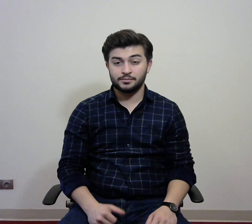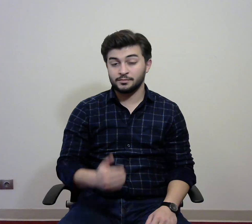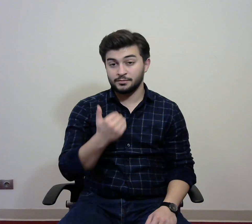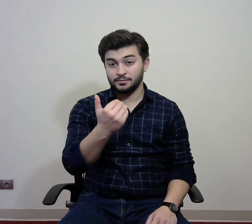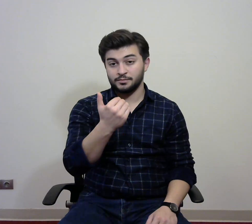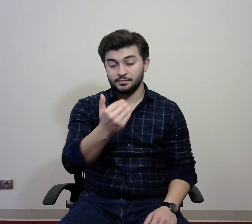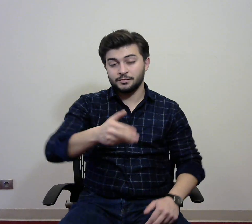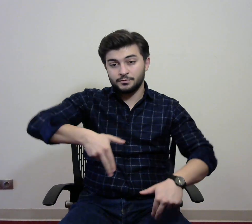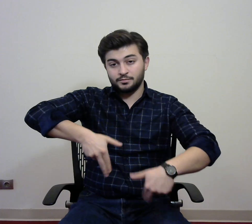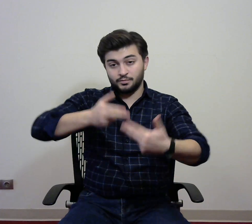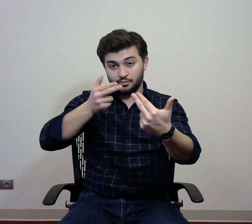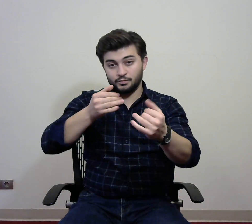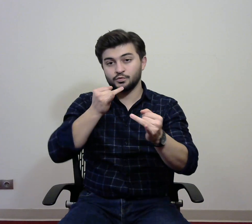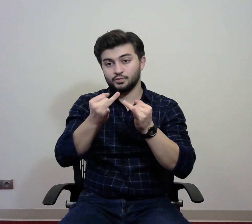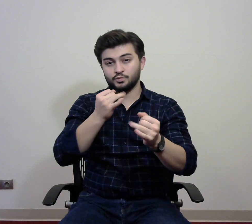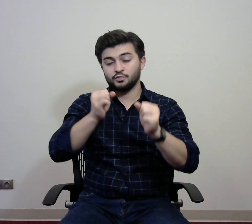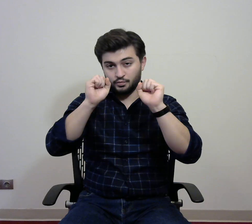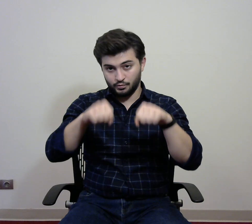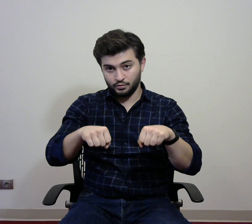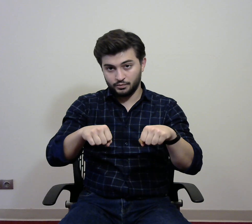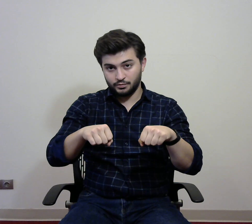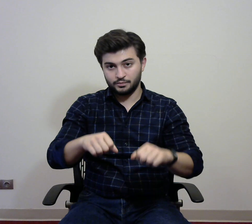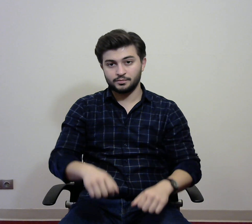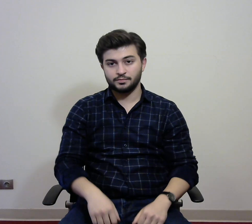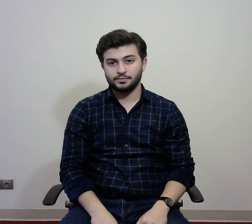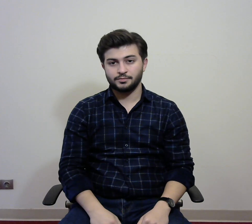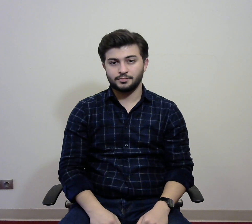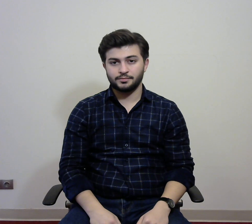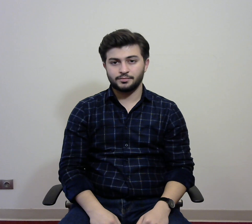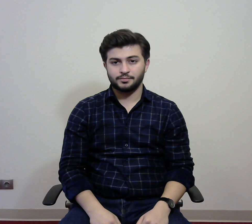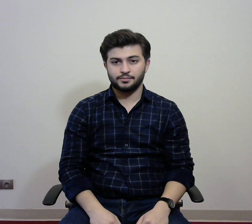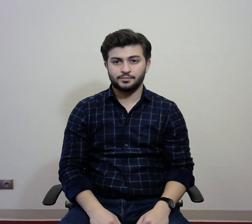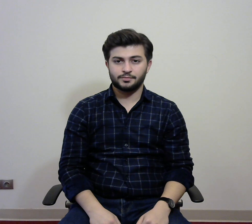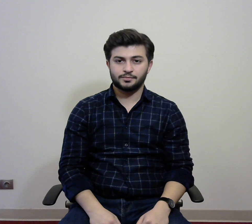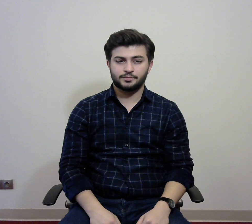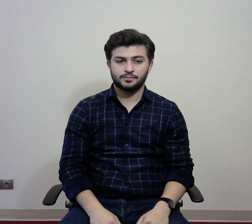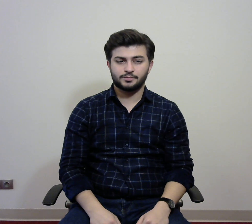Sizinlə görüntülü danışmaq olar?